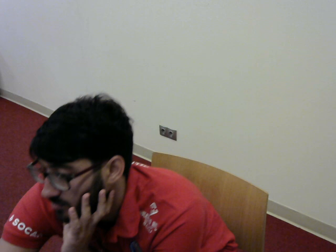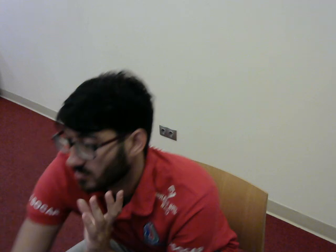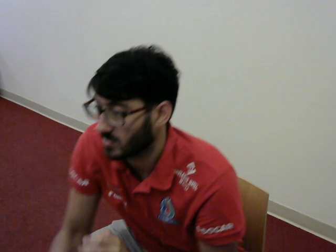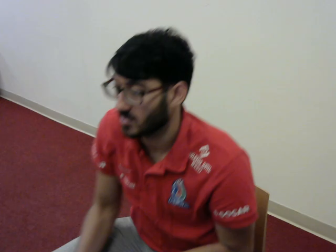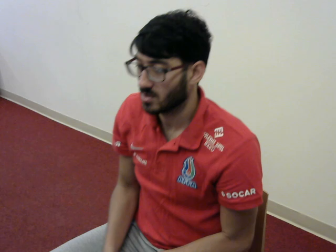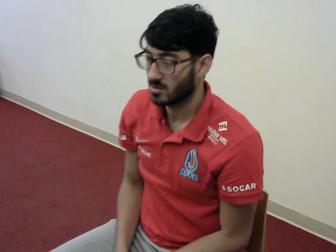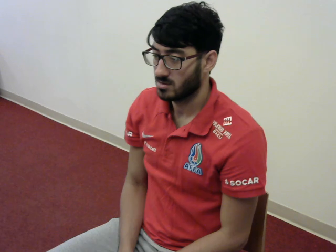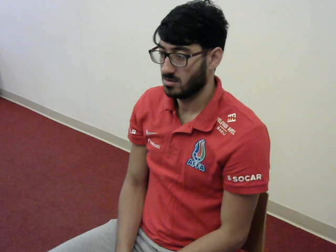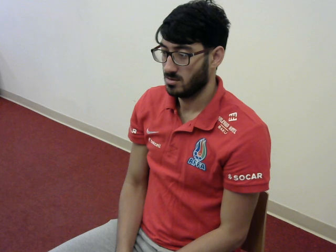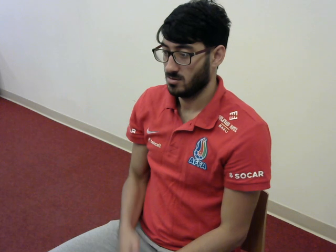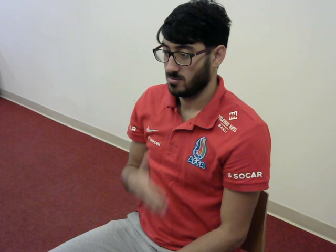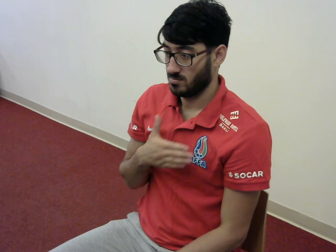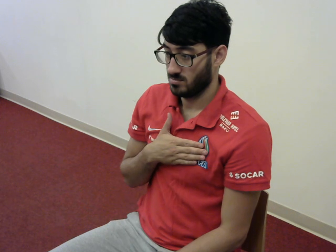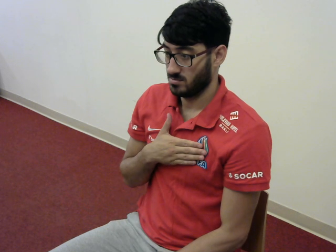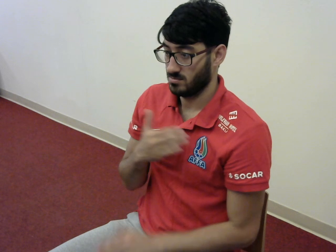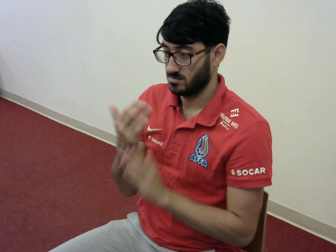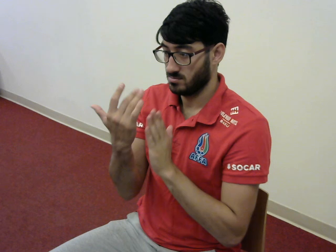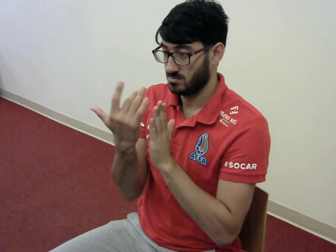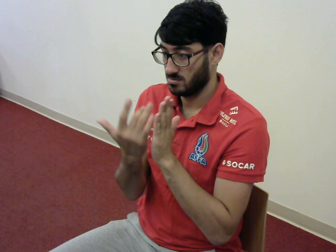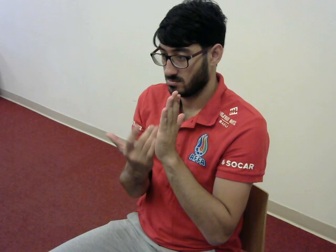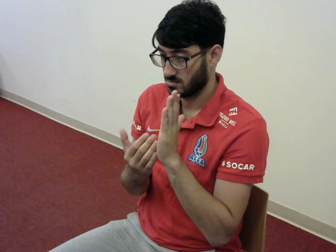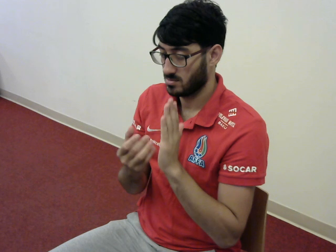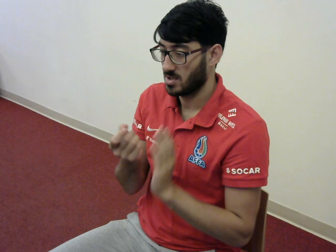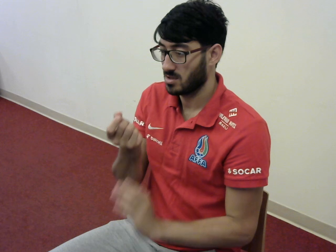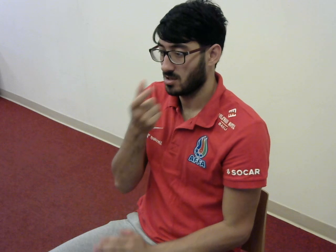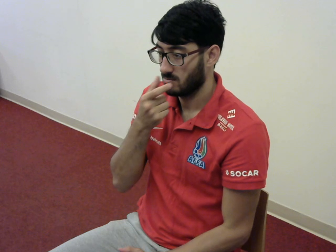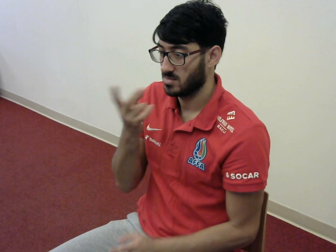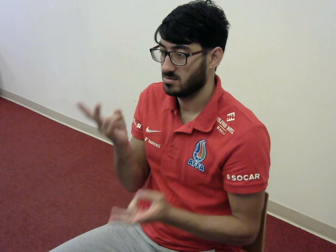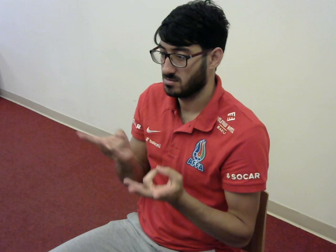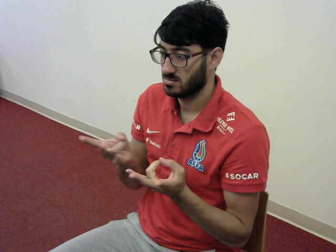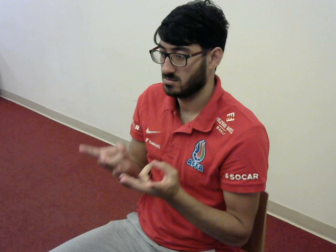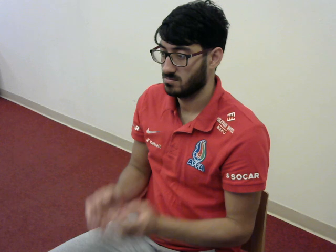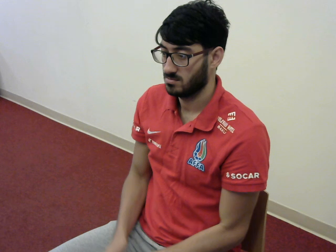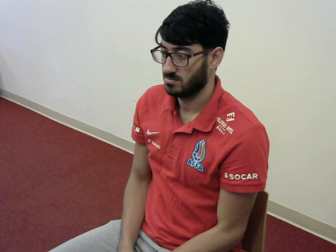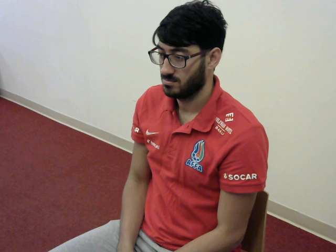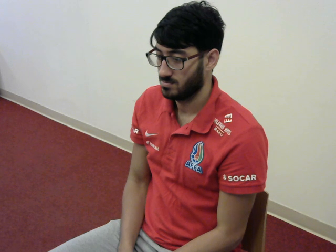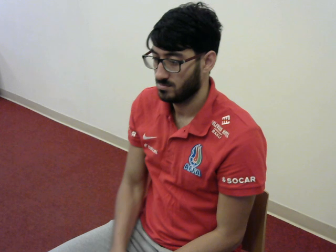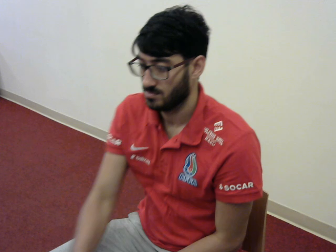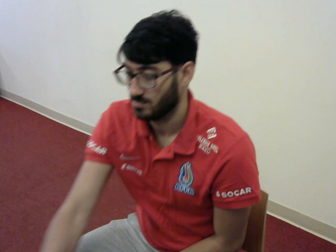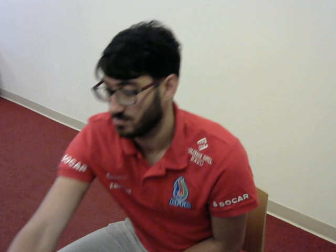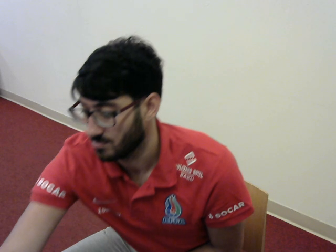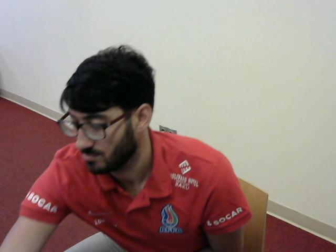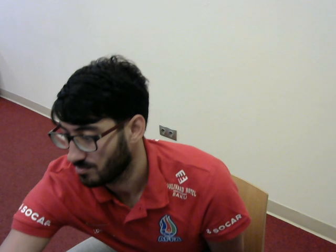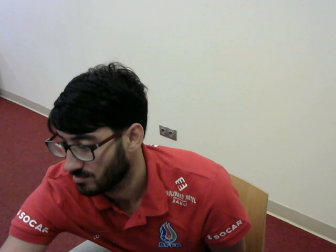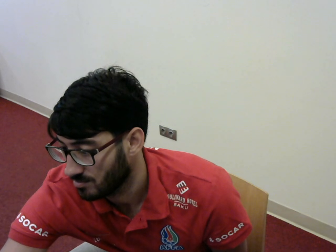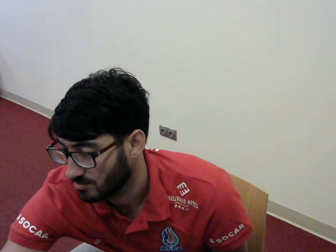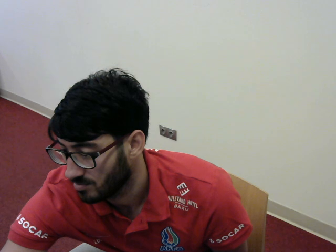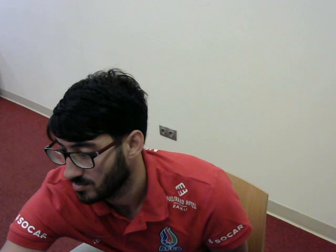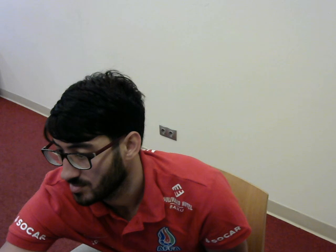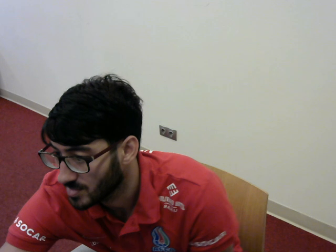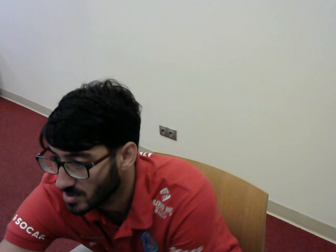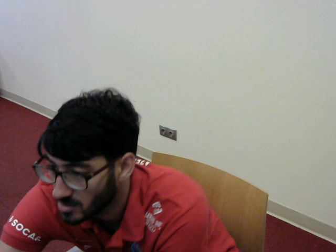Mənə siyahıdakı dərmanlar lazımdır